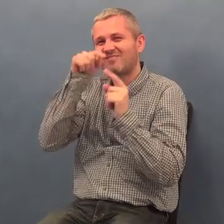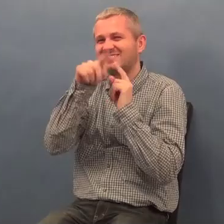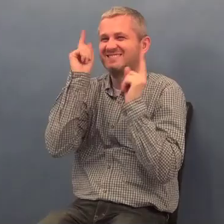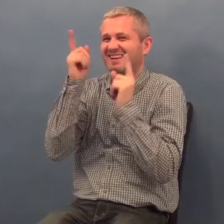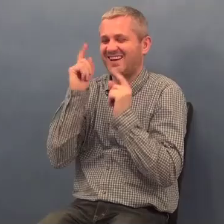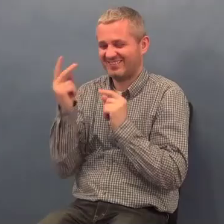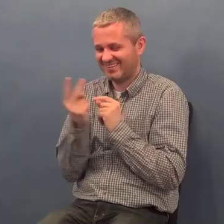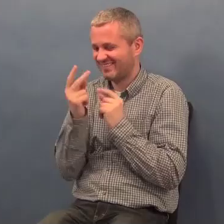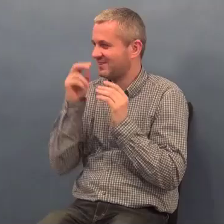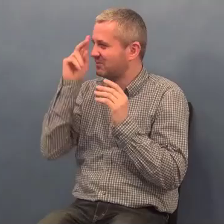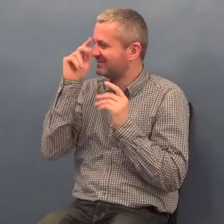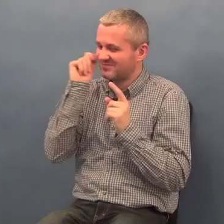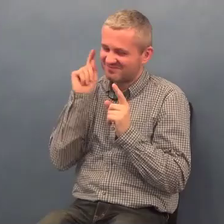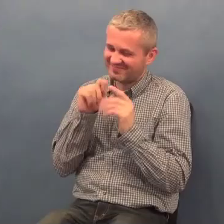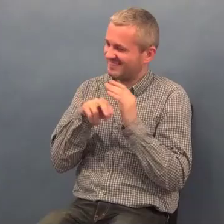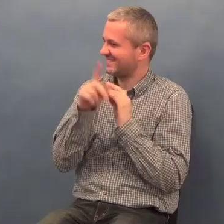Oboje, mężczyzna i kobieta wchodzą, a jest zakaz.